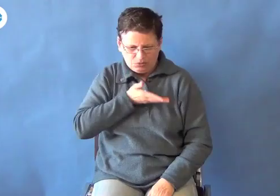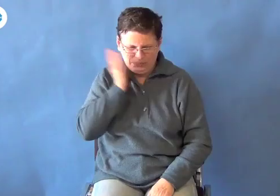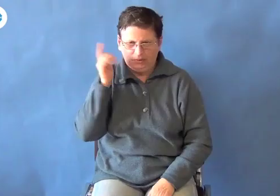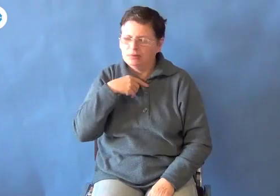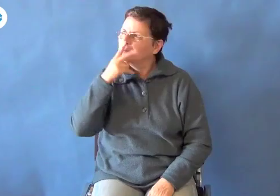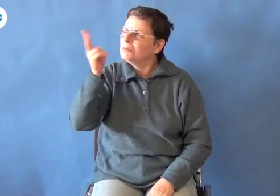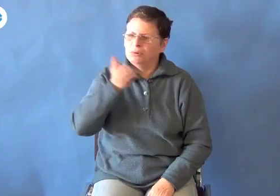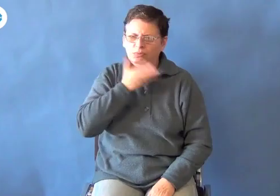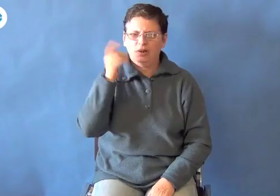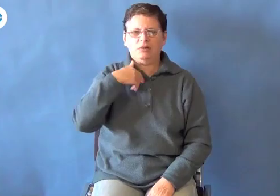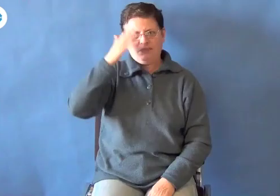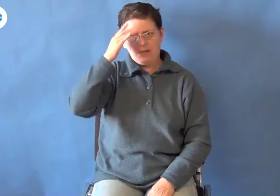Nie ma takich. Ja nie widziałam.